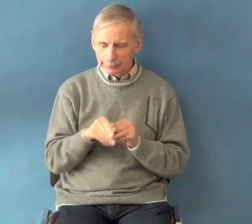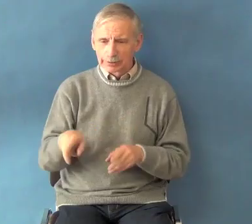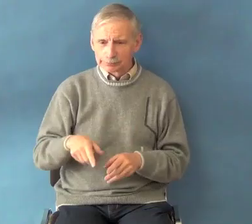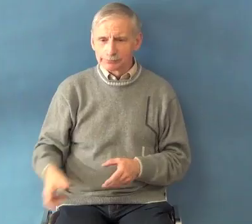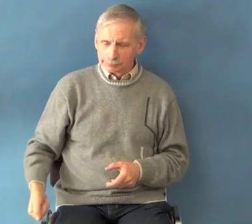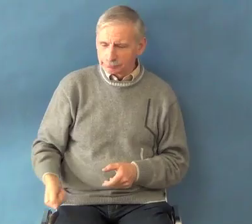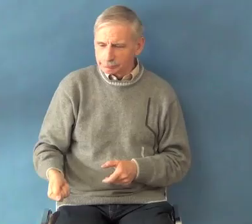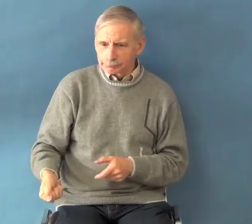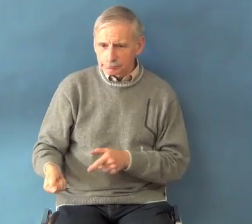Prowadzi ją.